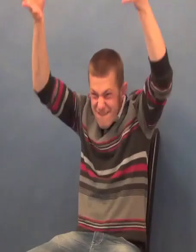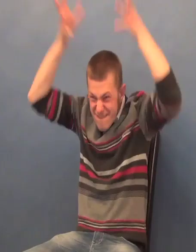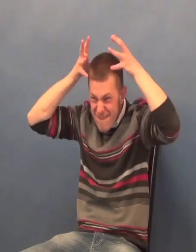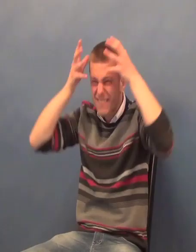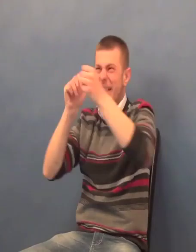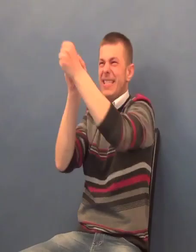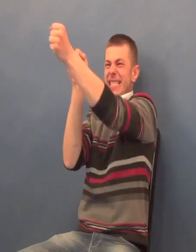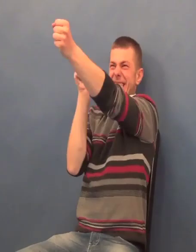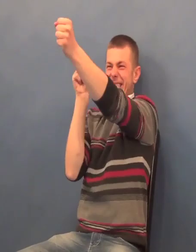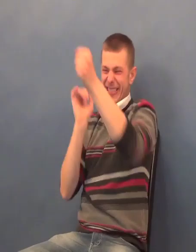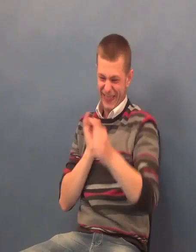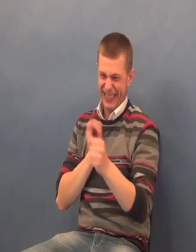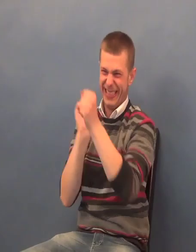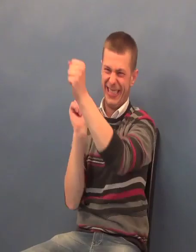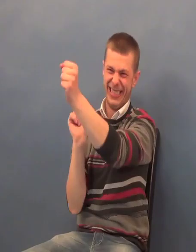Wtedy wygodniej się strzela.